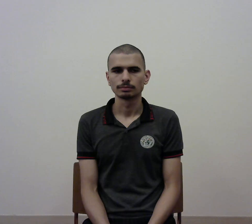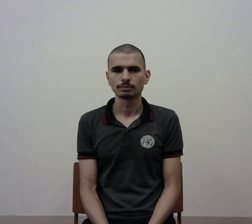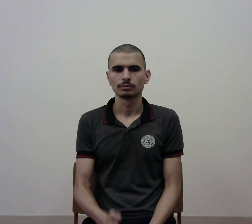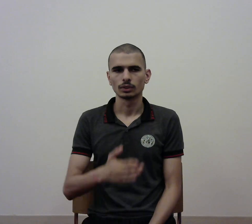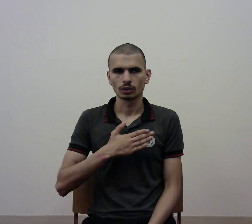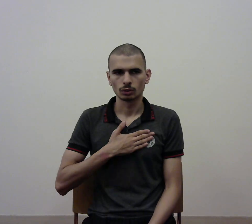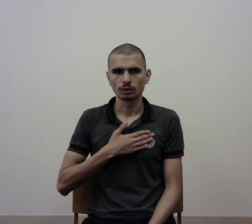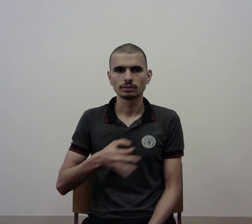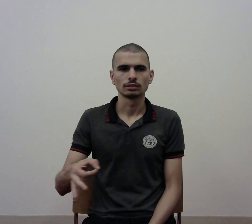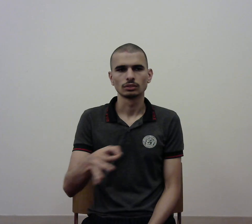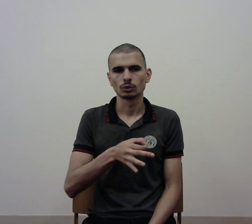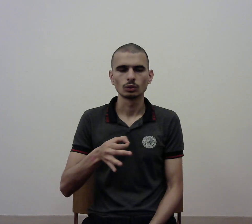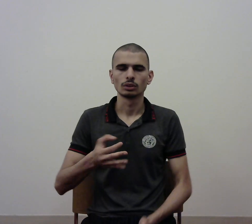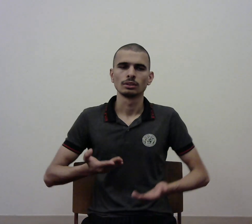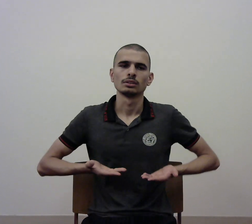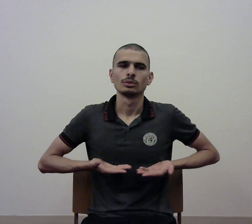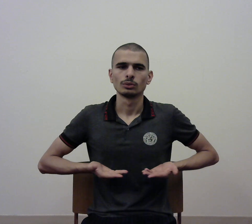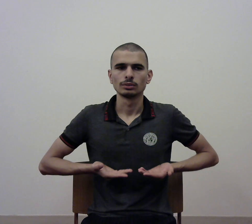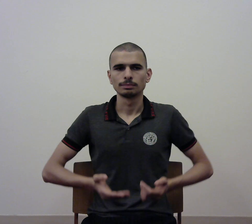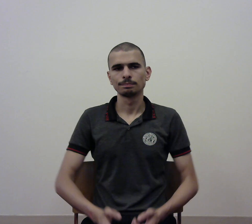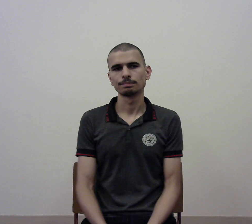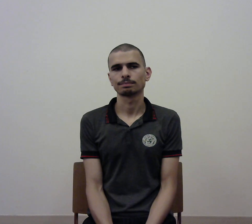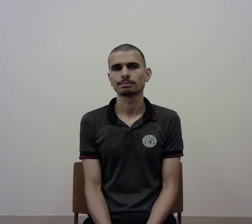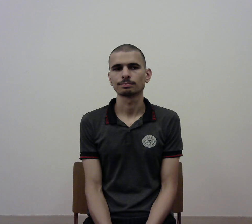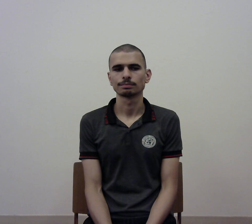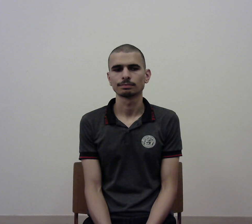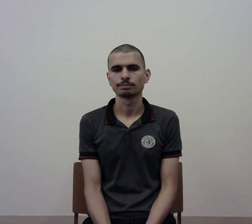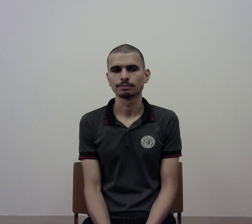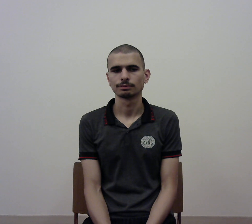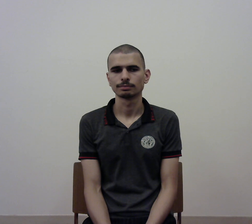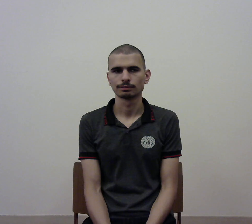Mən rayonda yaşayıram